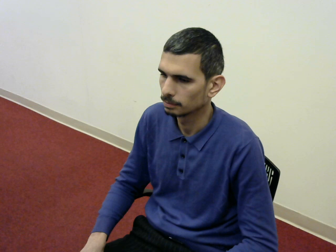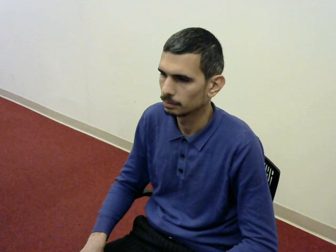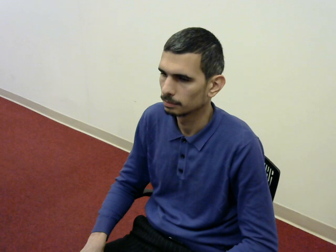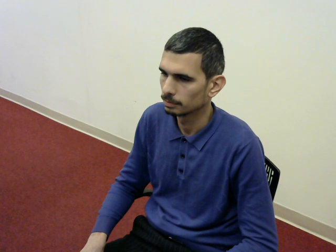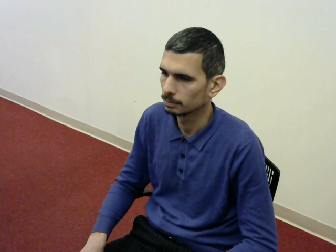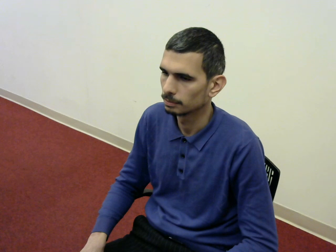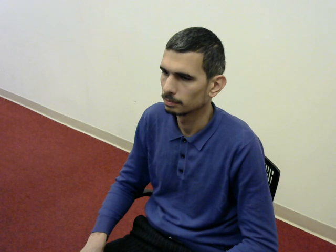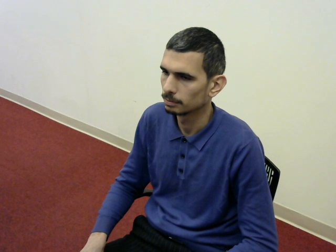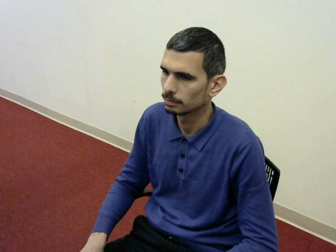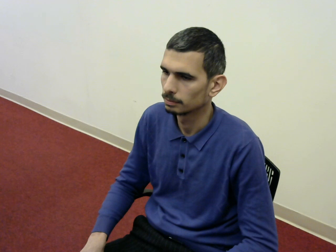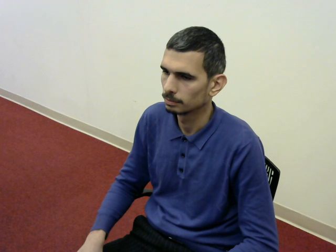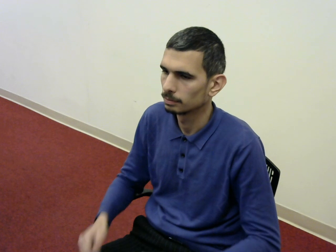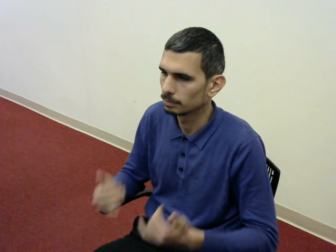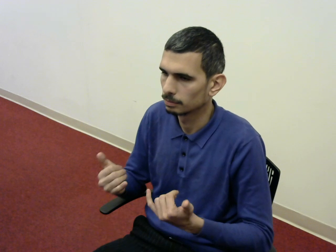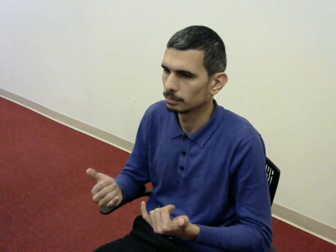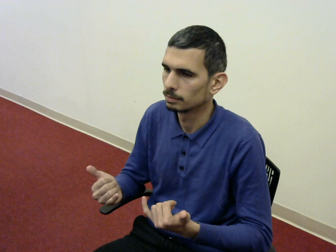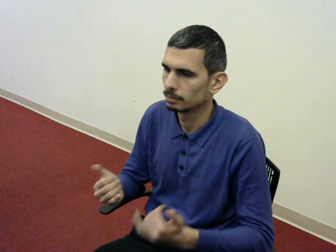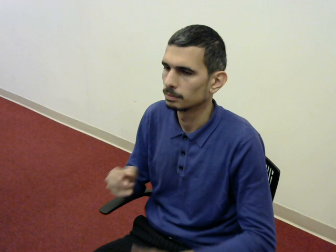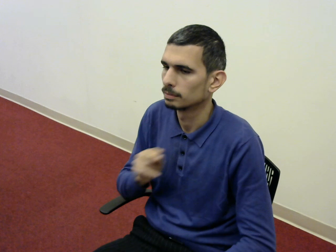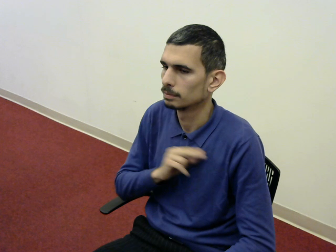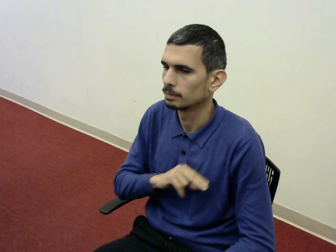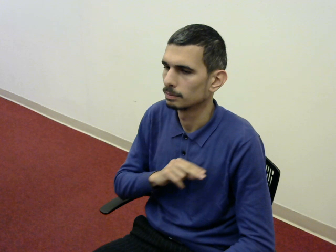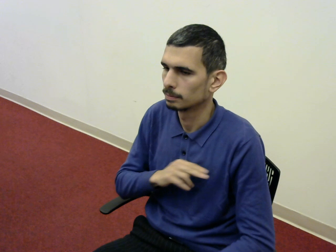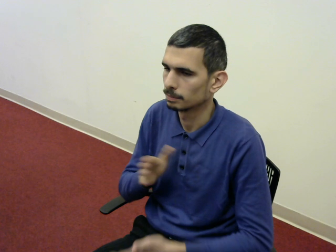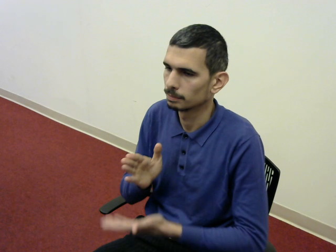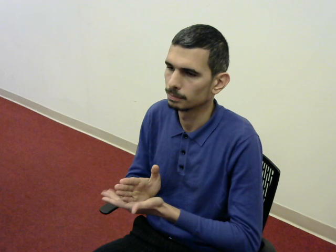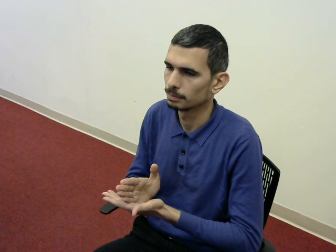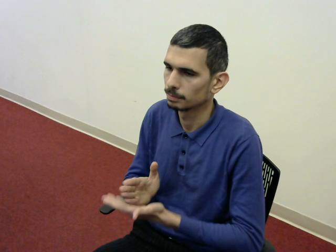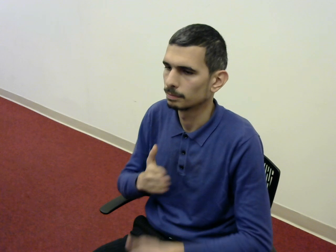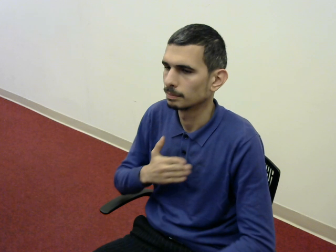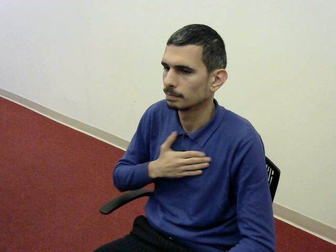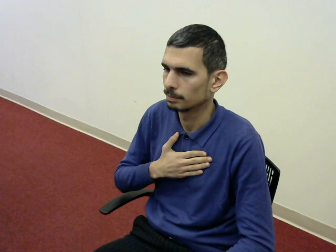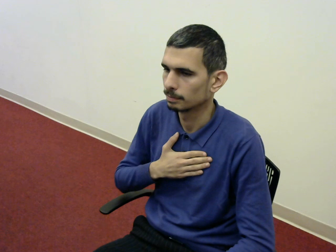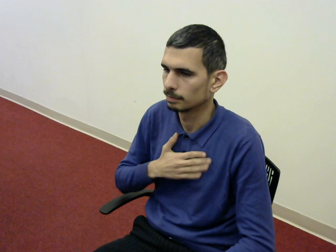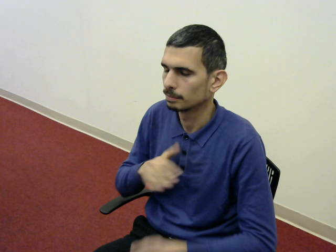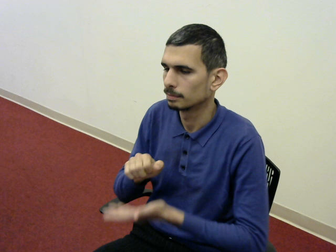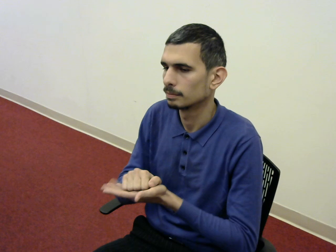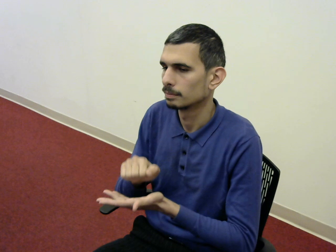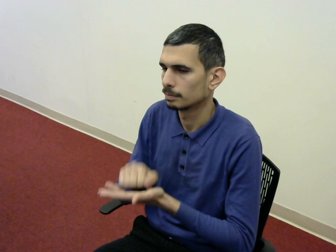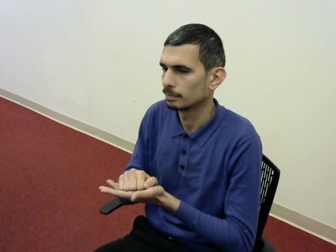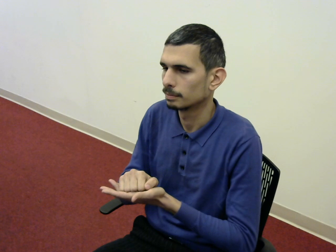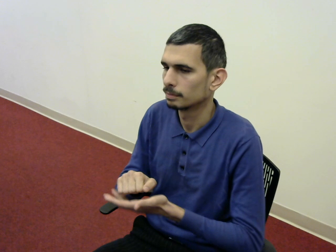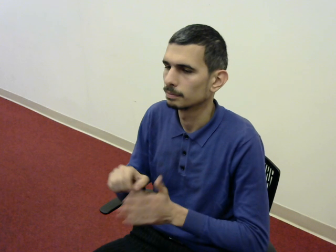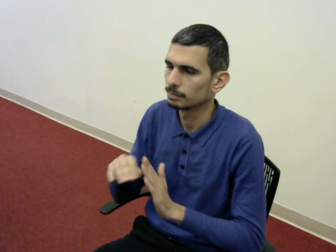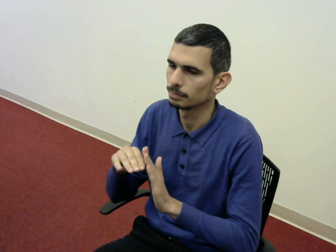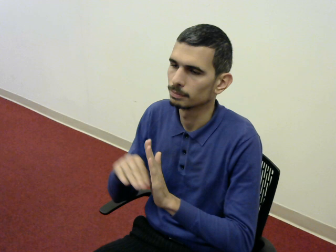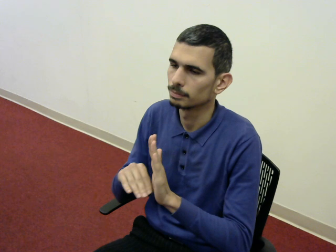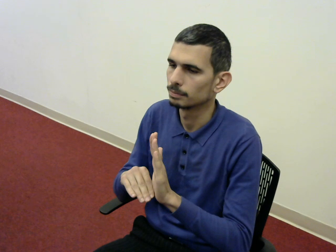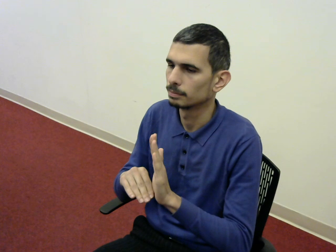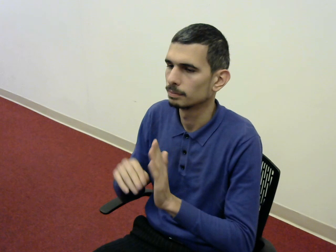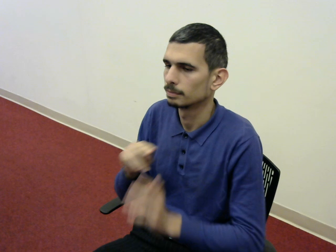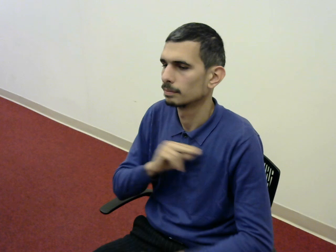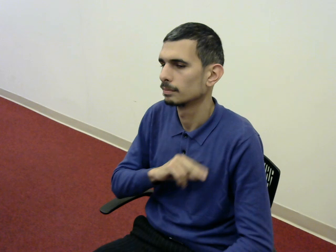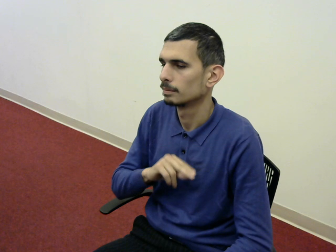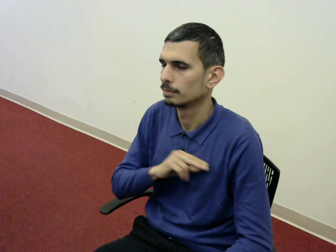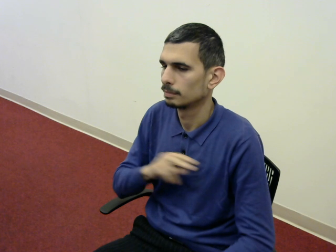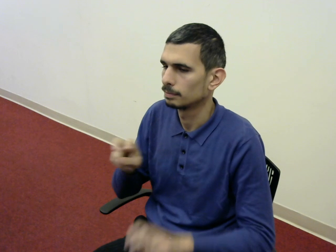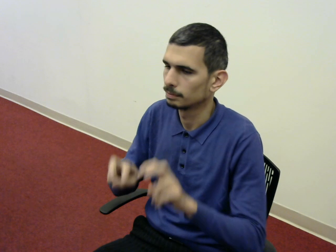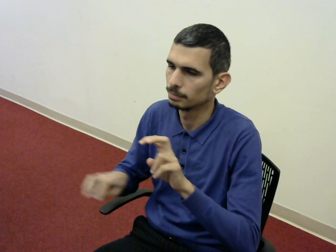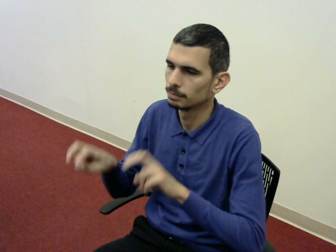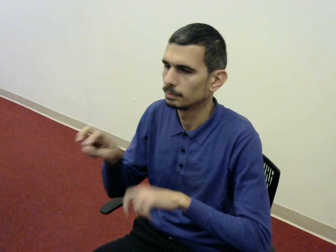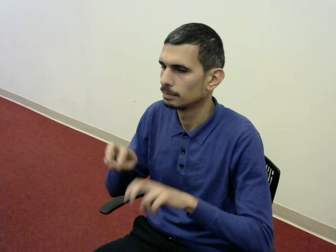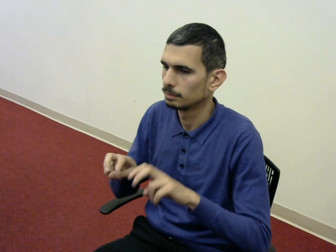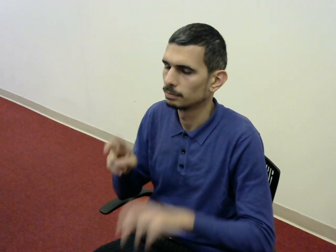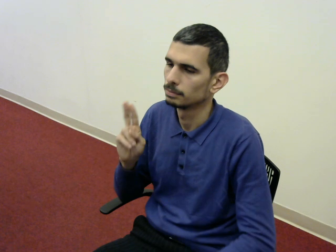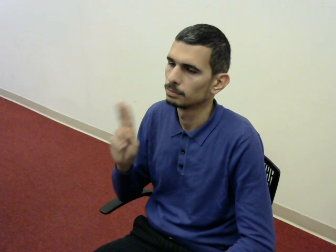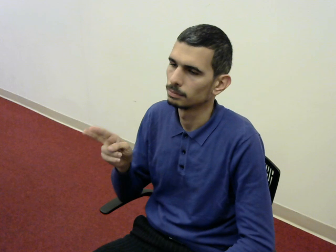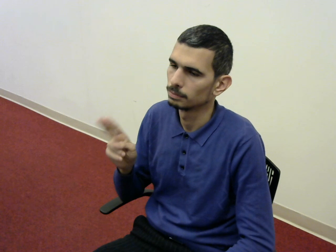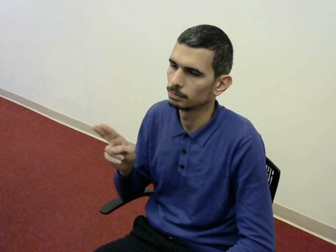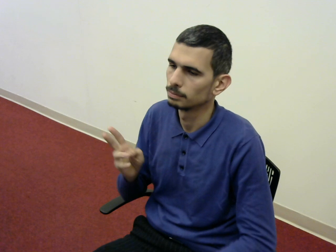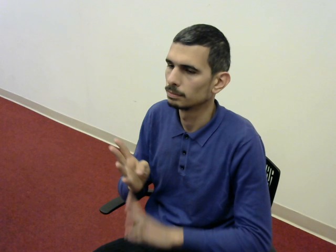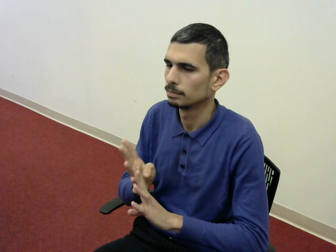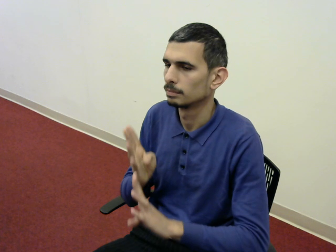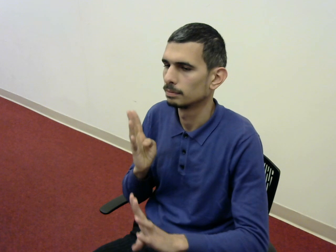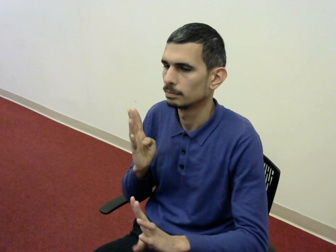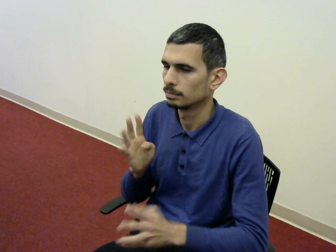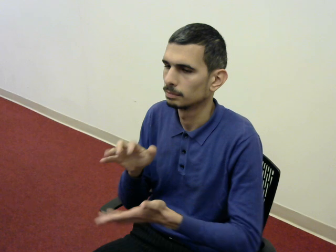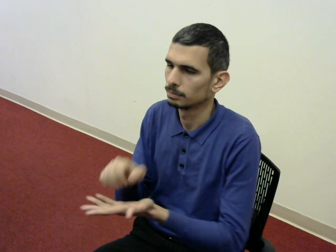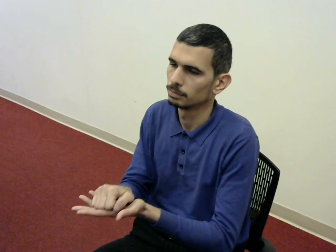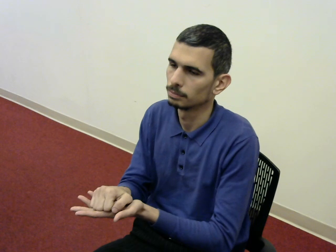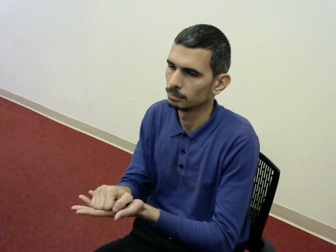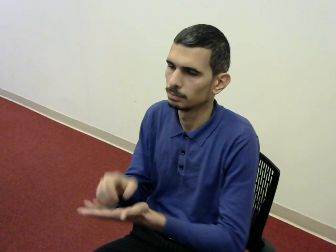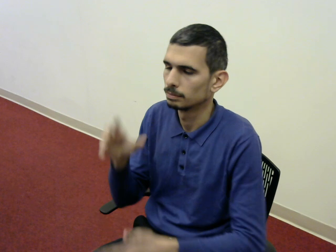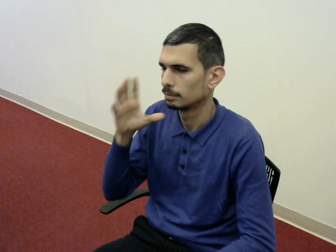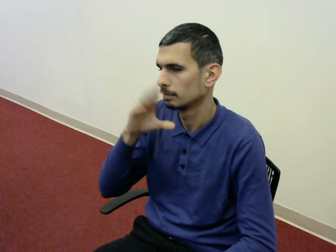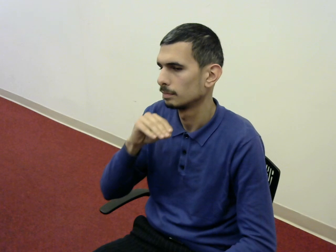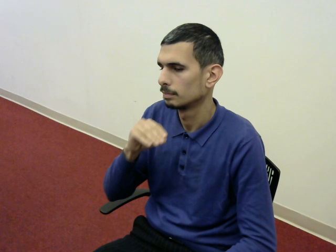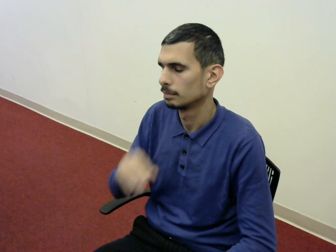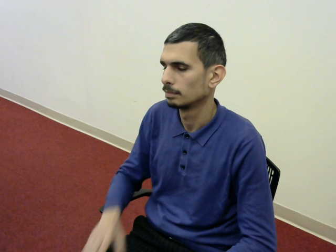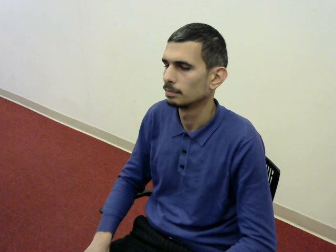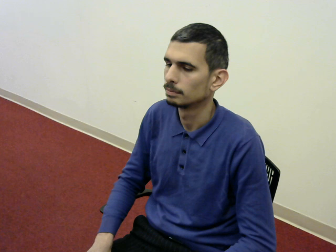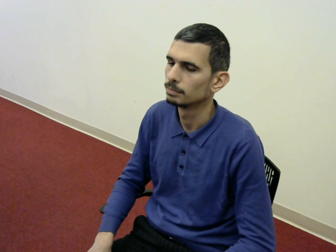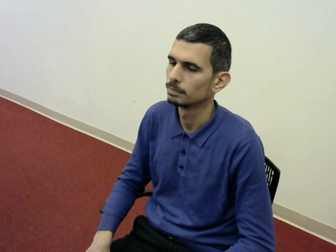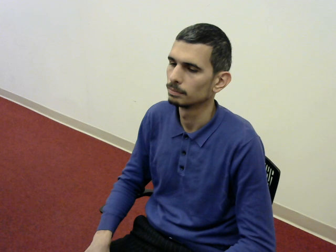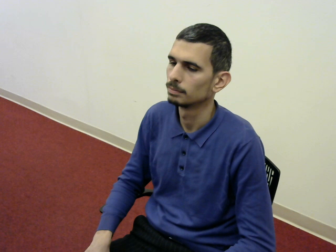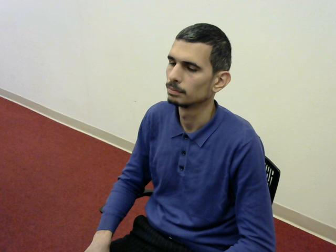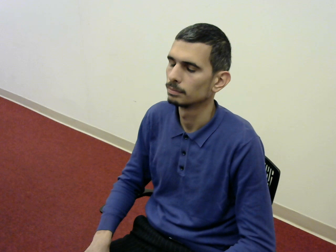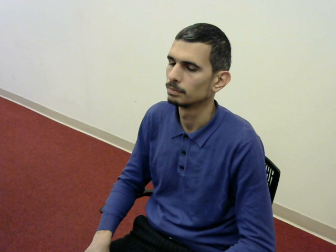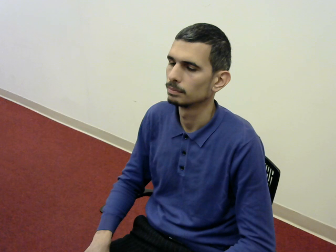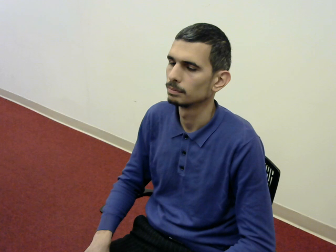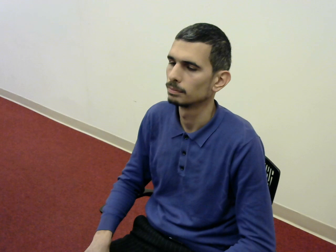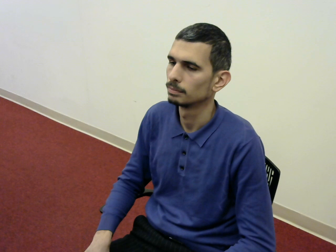İndi işim var, mən Məşğulluq sistemində iş axtaran kimi növbə tuta bilərəmmi?